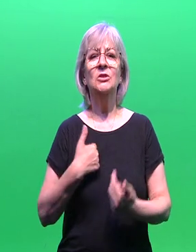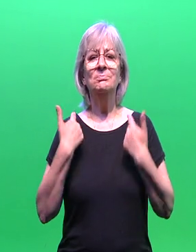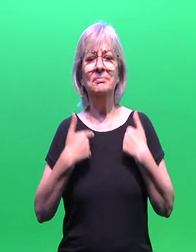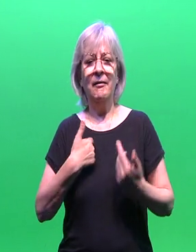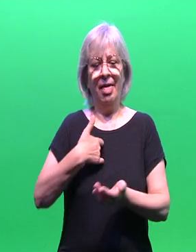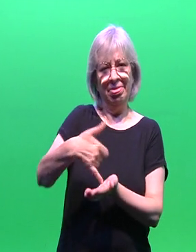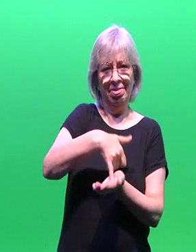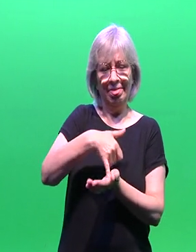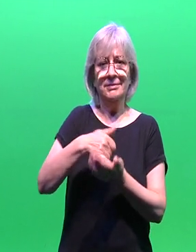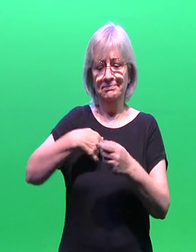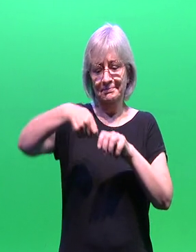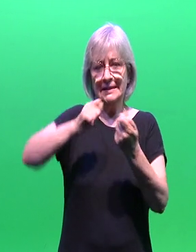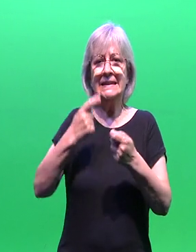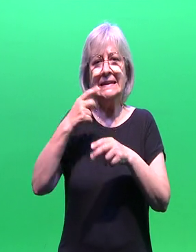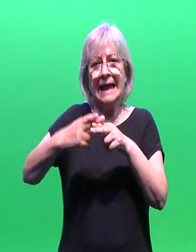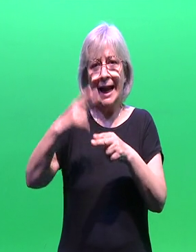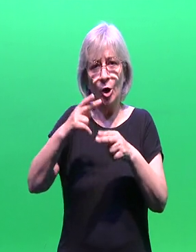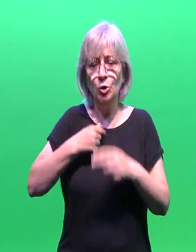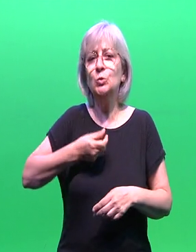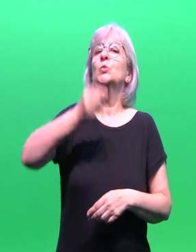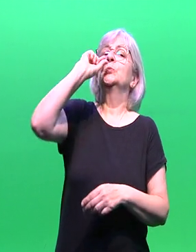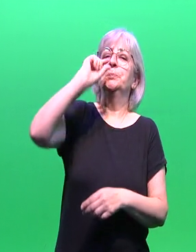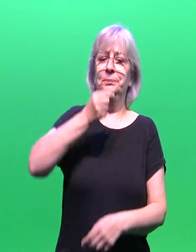Em sento dèbil i m'he pres un sobre de ferro.